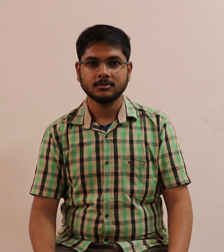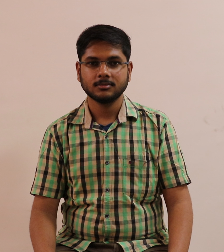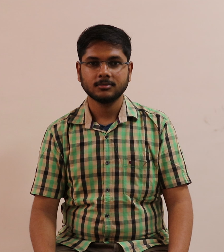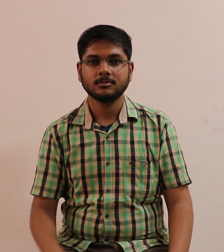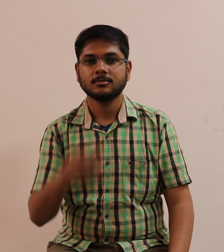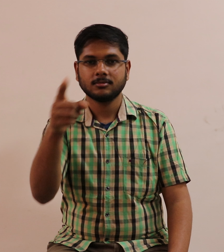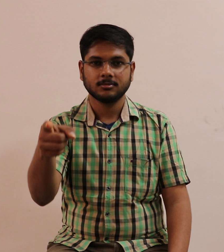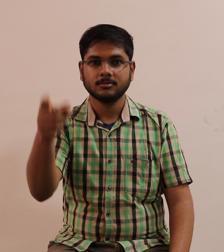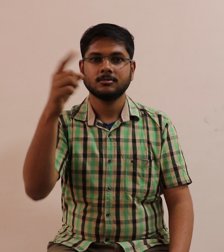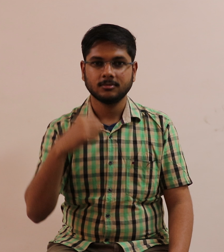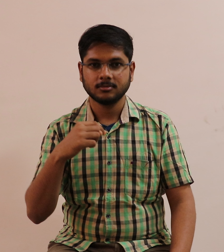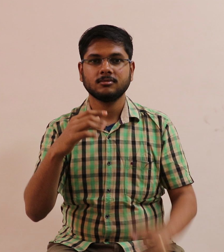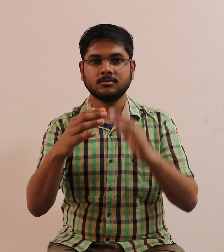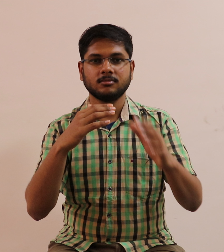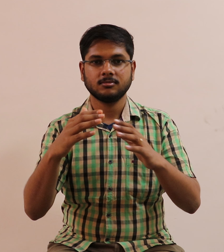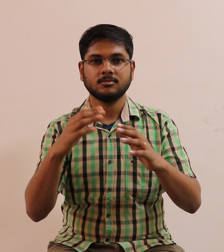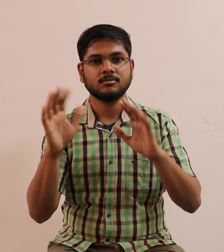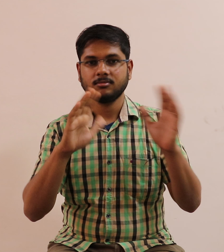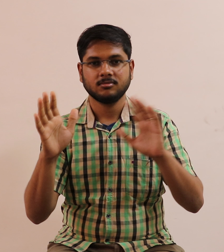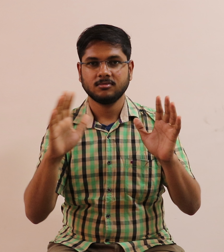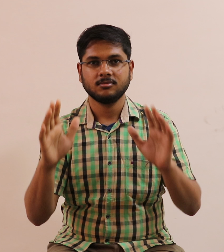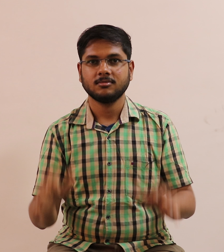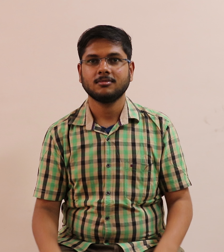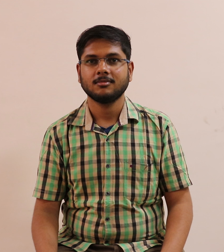i dont agree